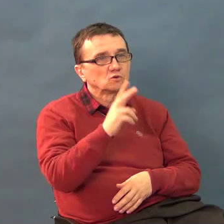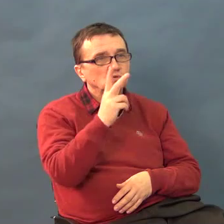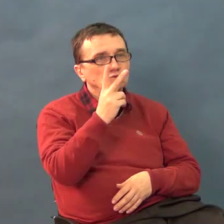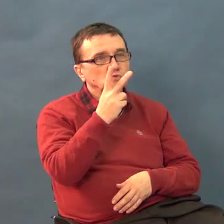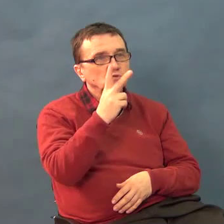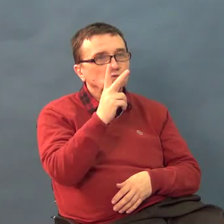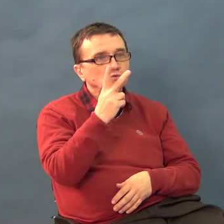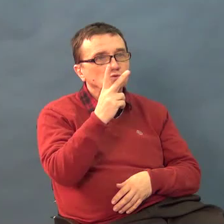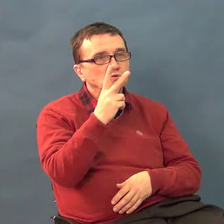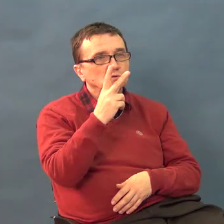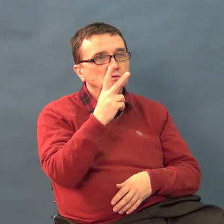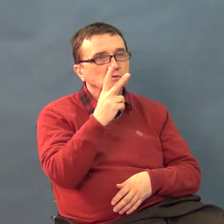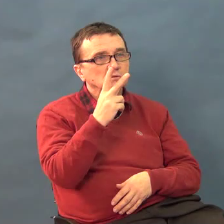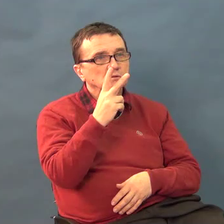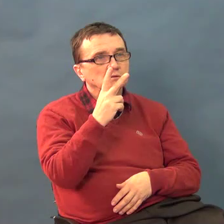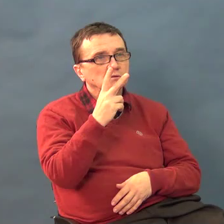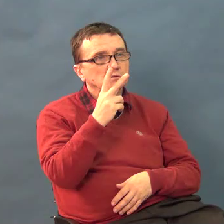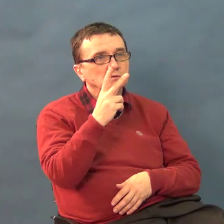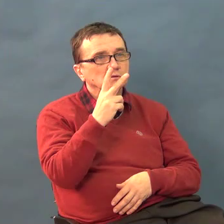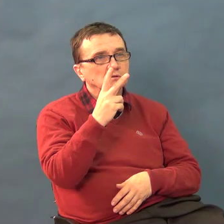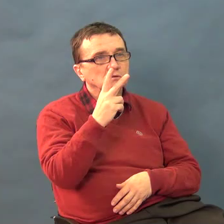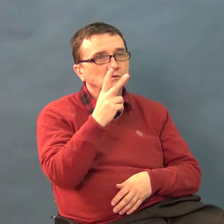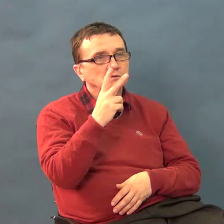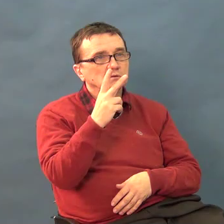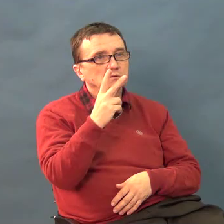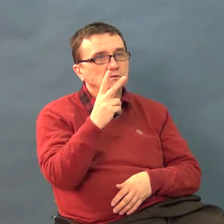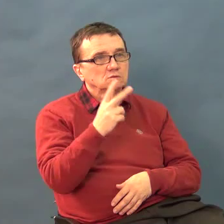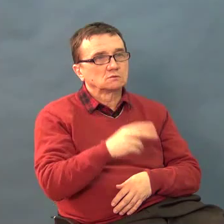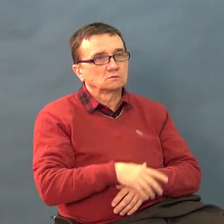Drugiego.